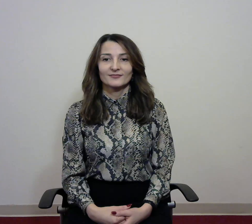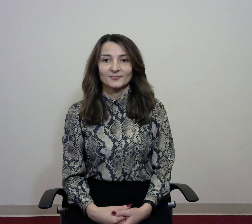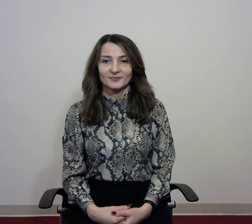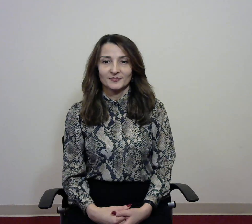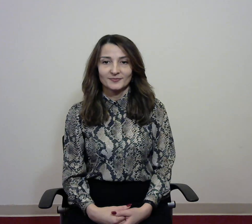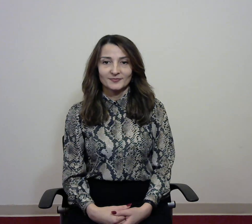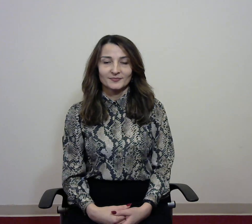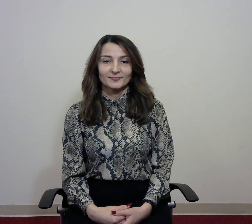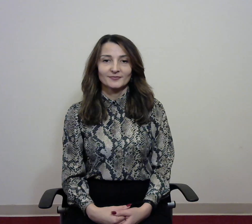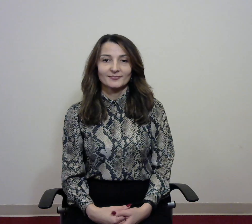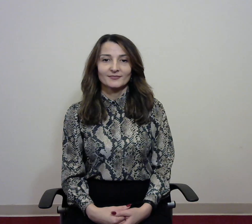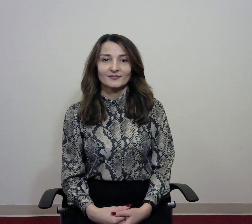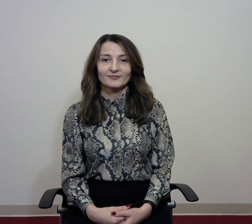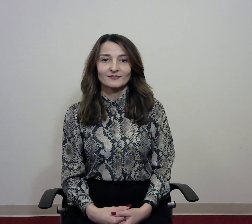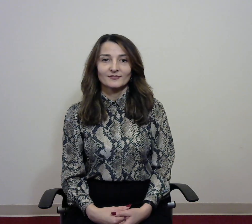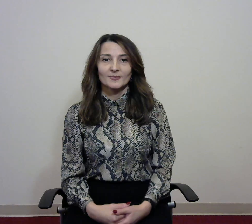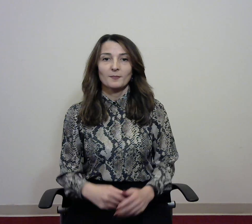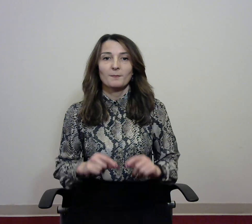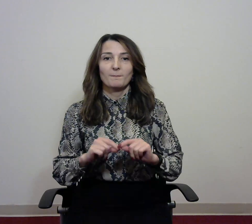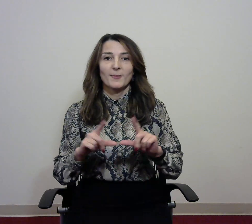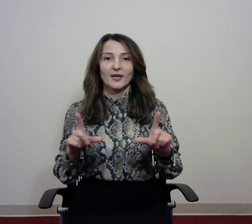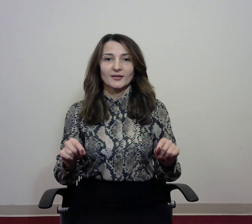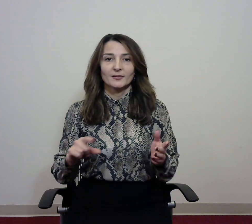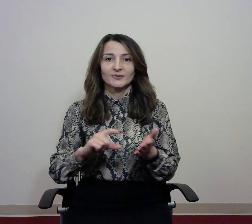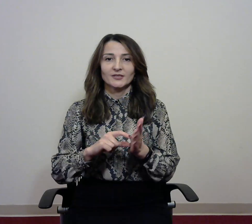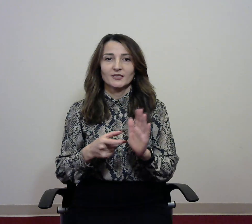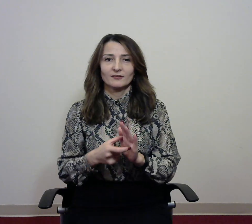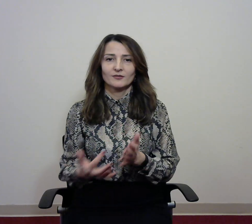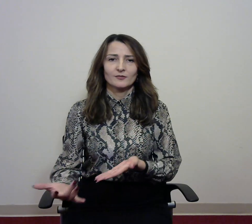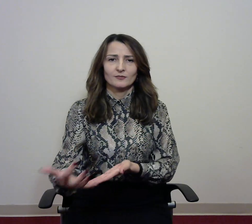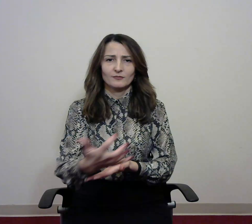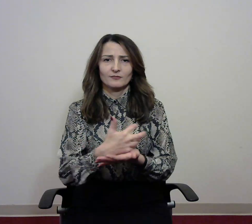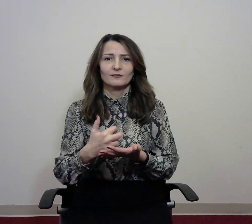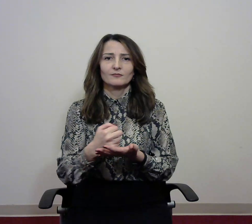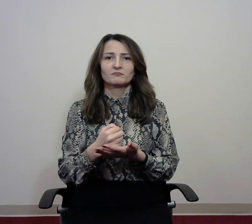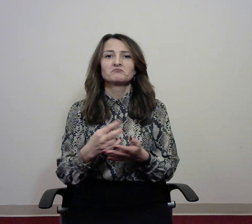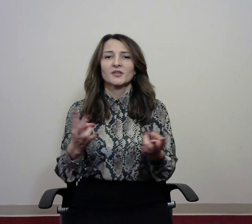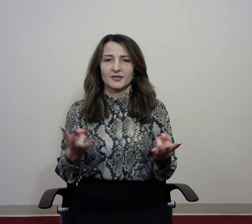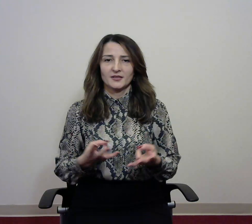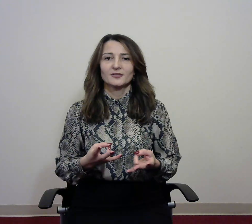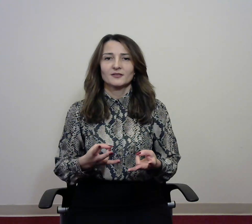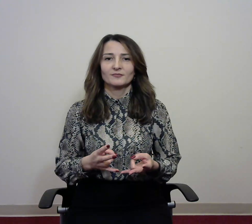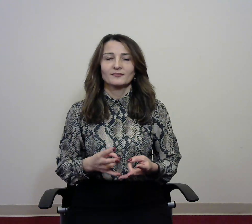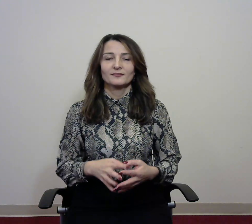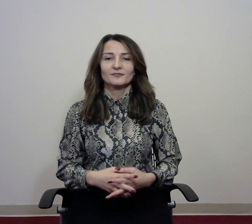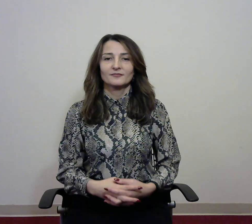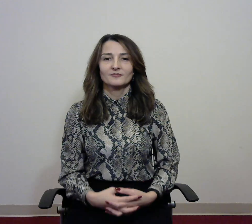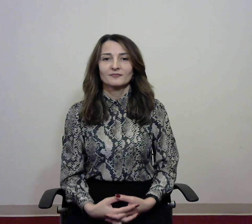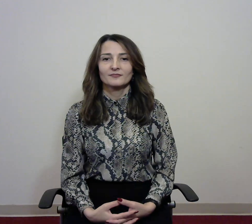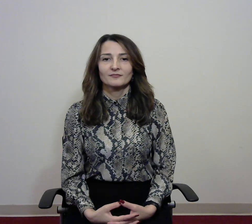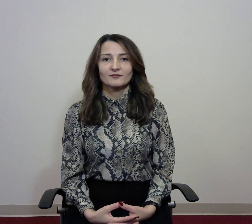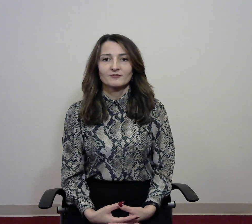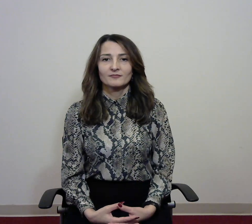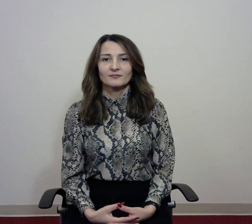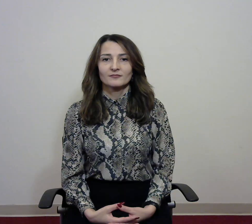Məktəbdə otaqları yığışdırmaq lazımdır